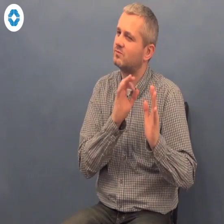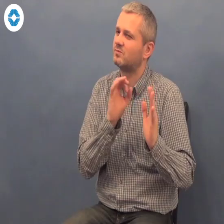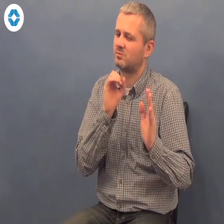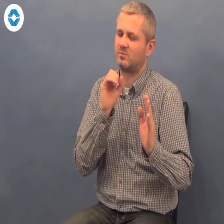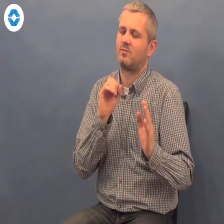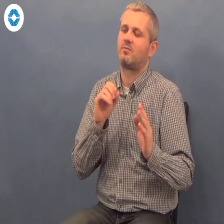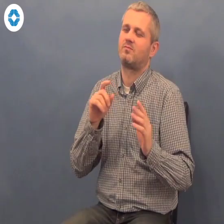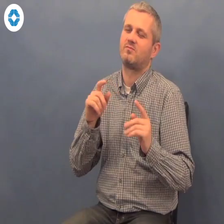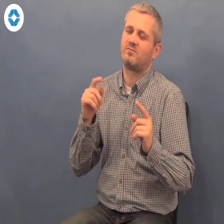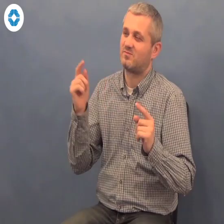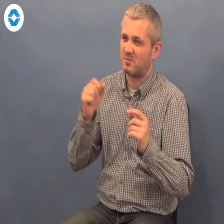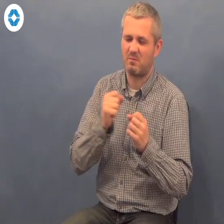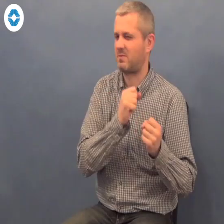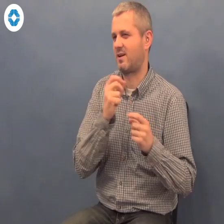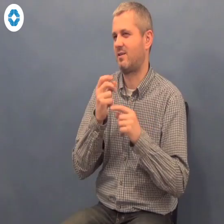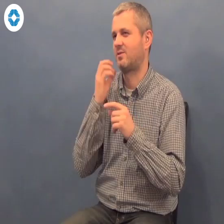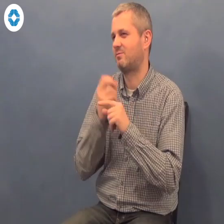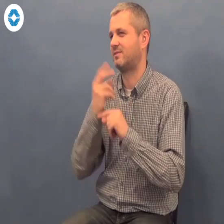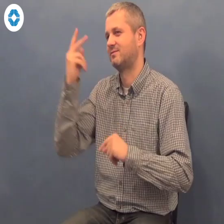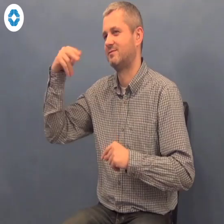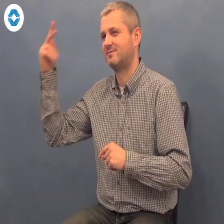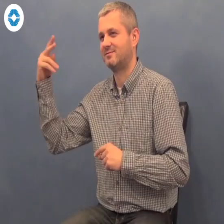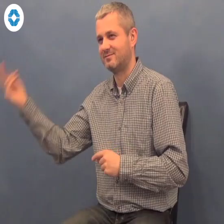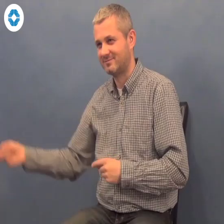Ona uderza kota, a ten wylatuje i upada na ziemię.